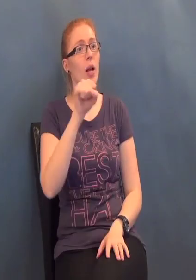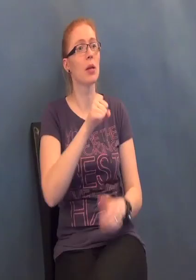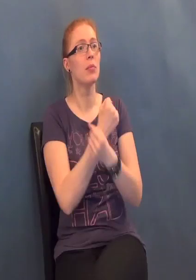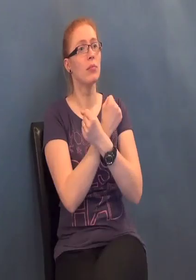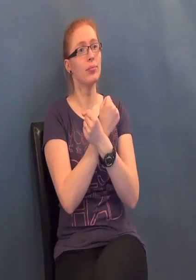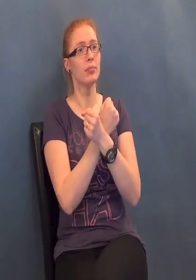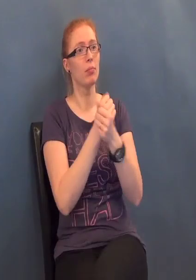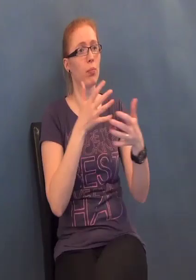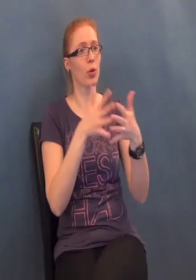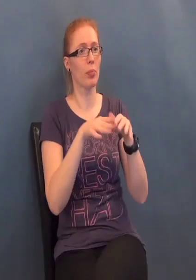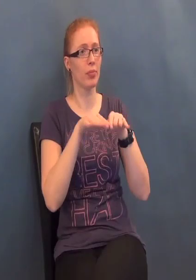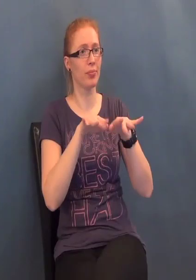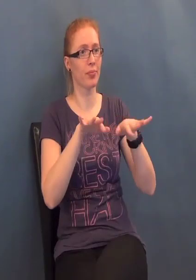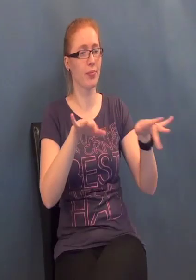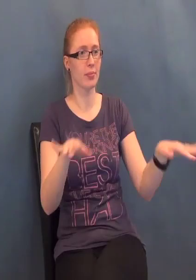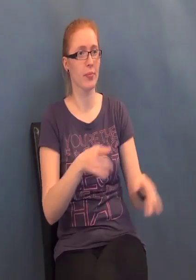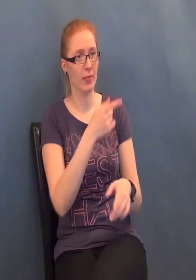Wybuch bomby atomowej powoduje rozprzestrzenia się promieniowania.